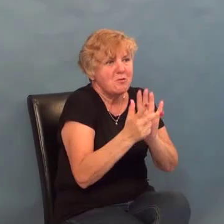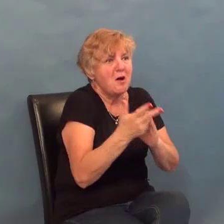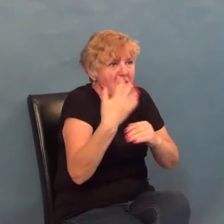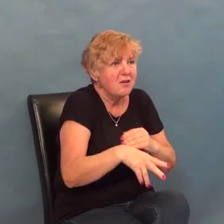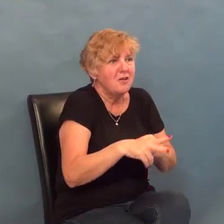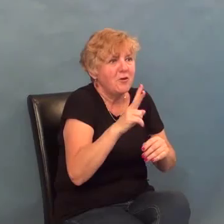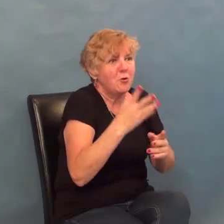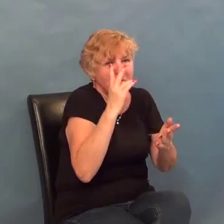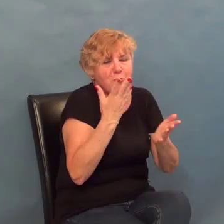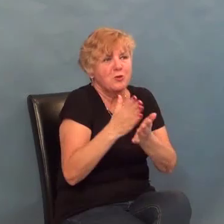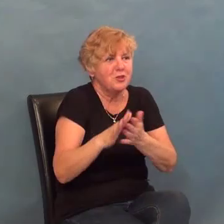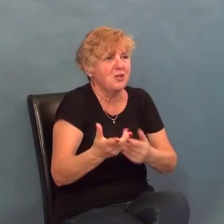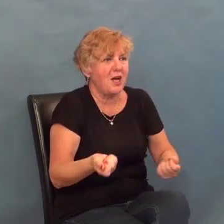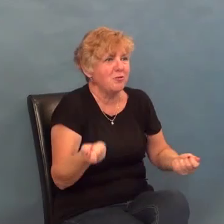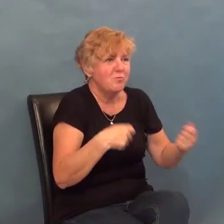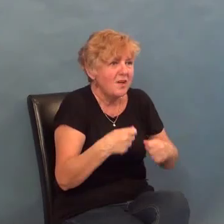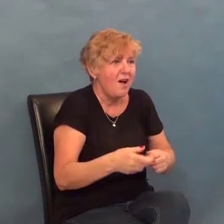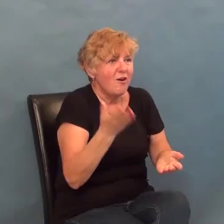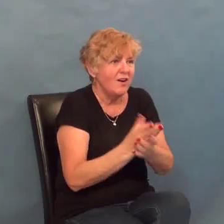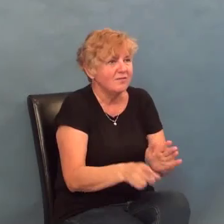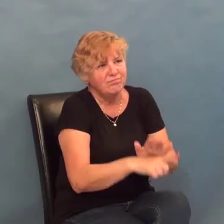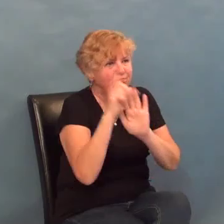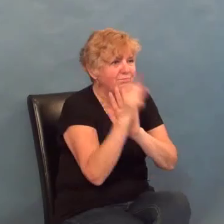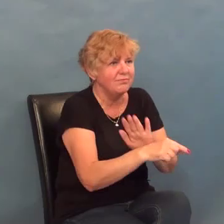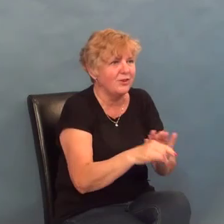Po dwóch godzinach już zaczynają się ubierać, już wychodzą do kawiarni.